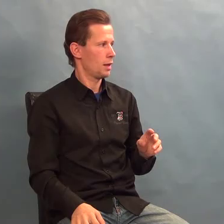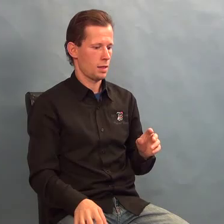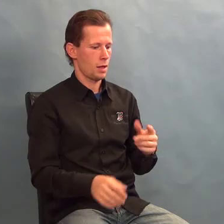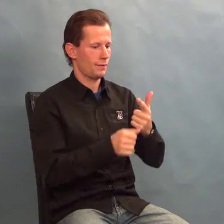Dwudziestego trzeciego...